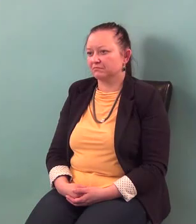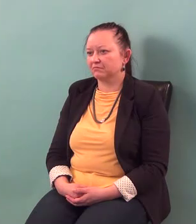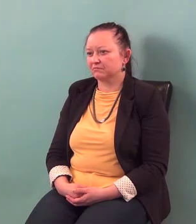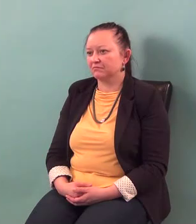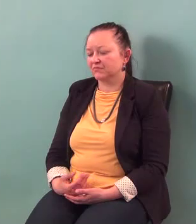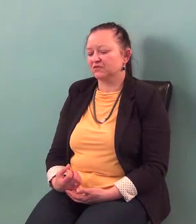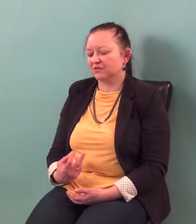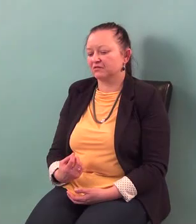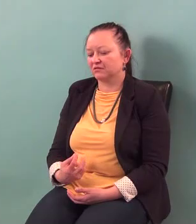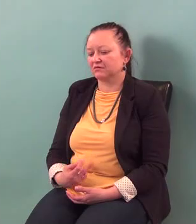Tak, tak, tak.